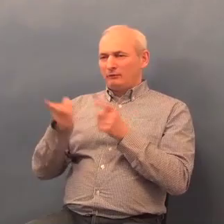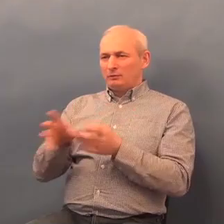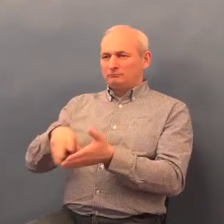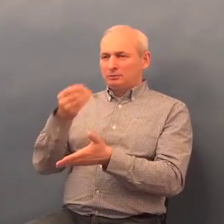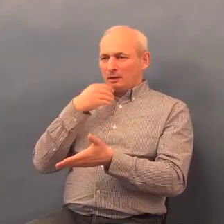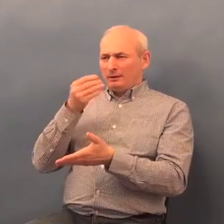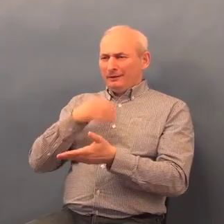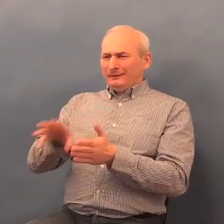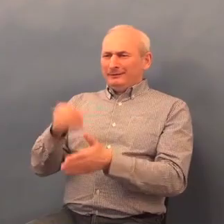Zjadł wszystko.